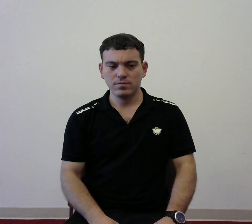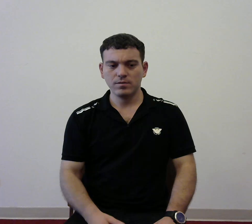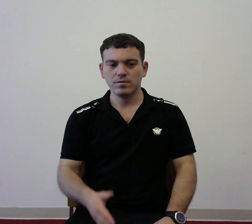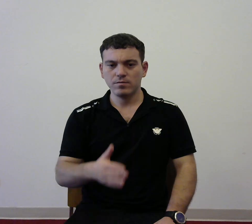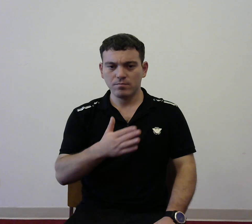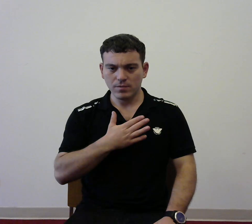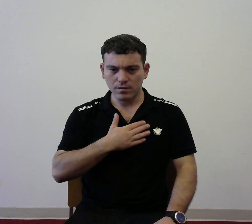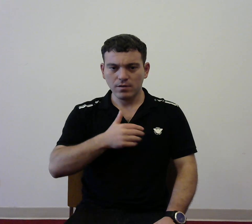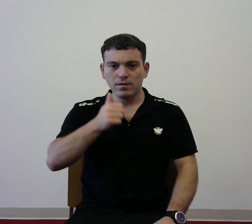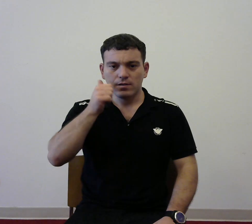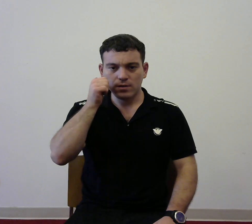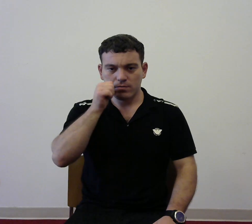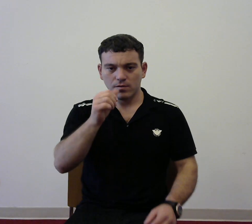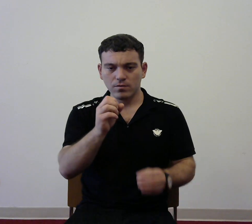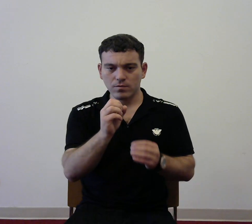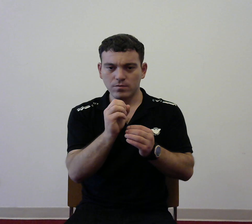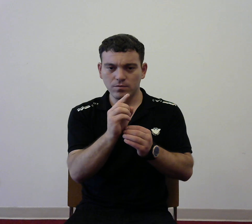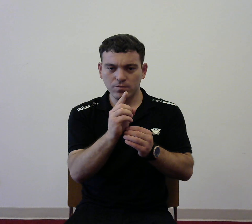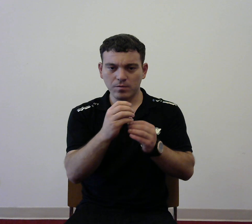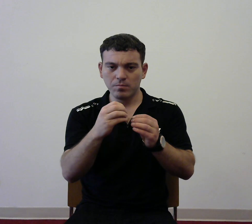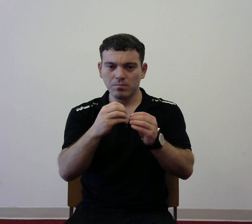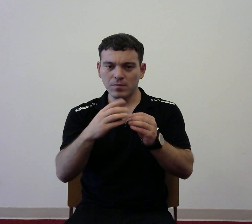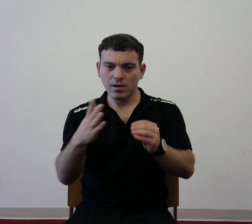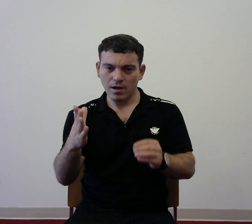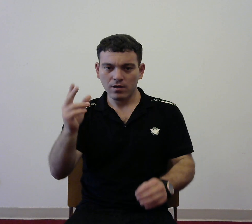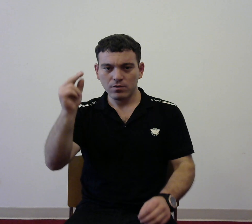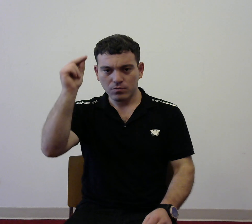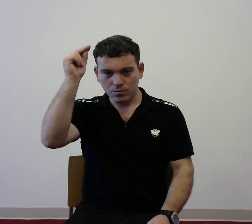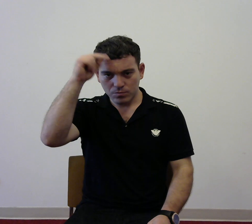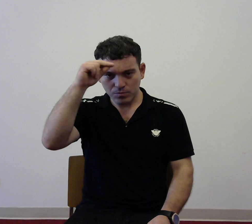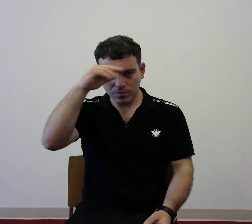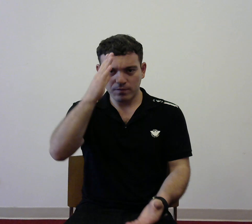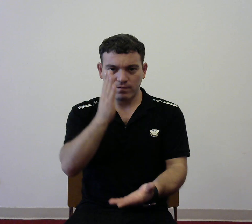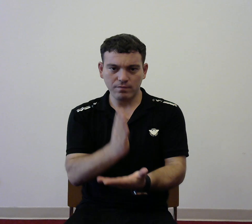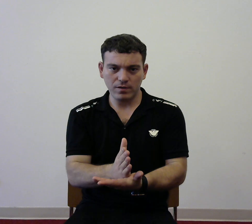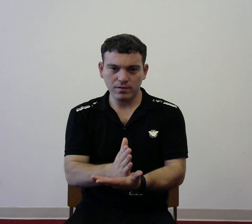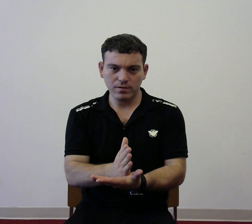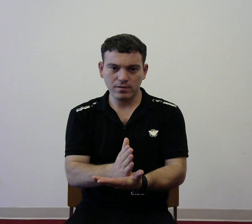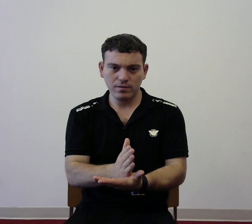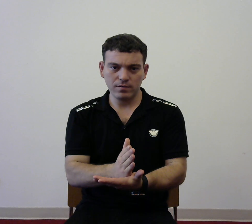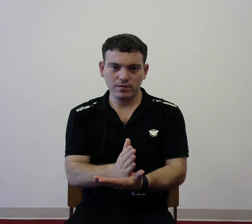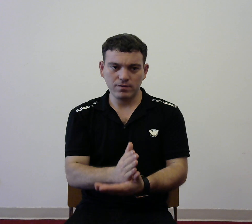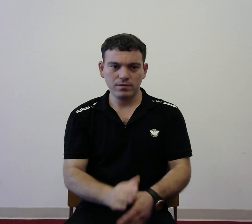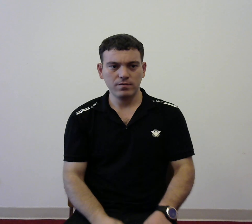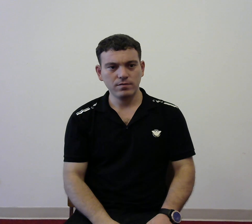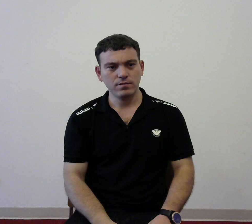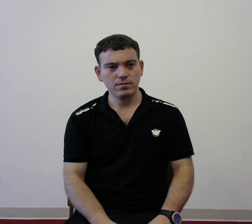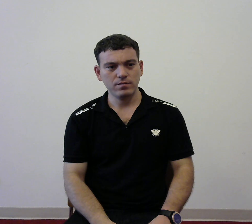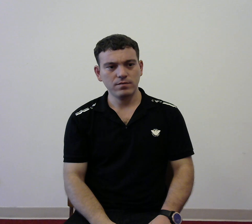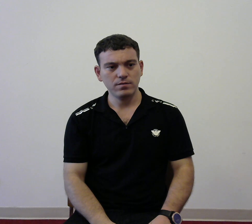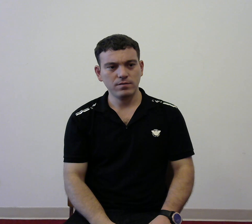Mənim sabah 11:15-də dərsim var